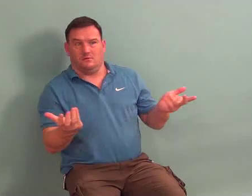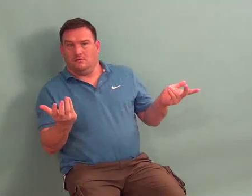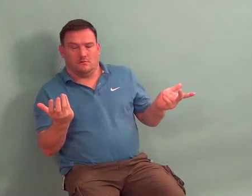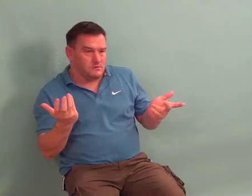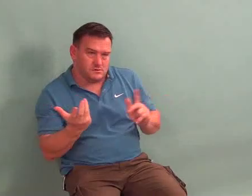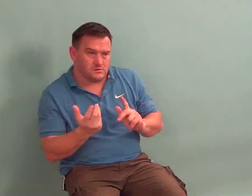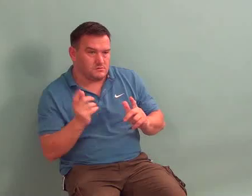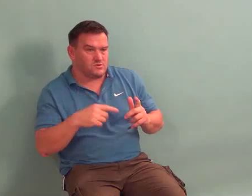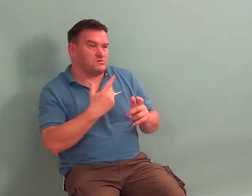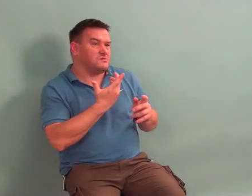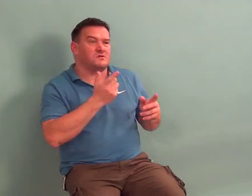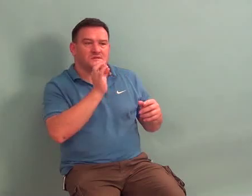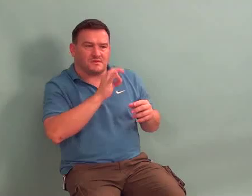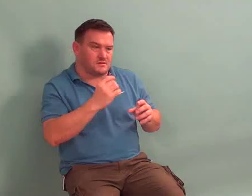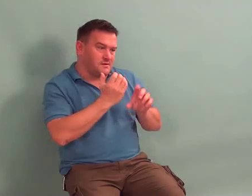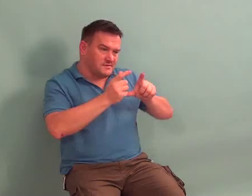Trzeba użyć specjalnego toporka.